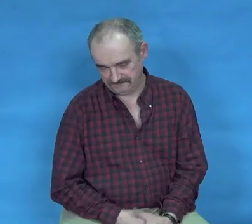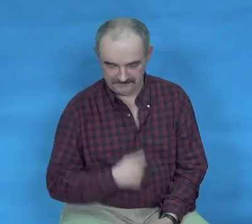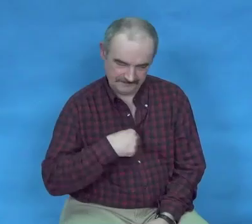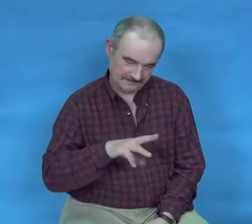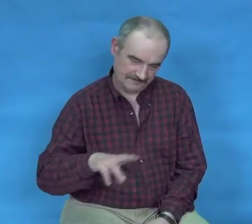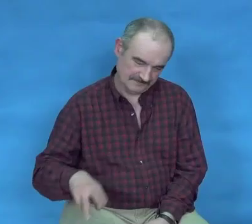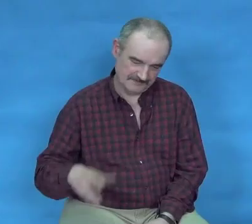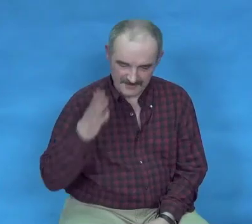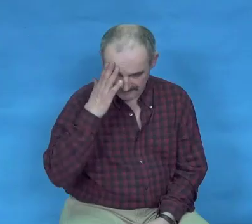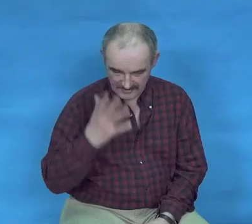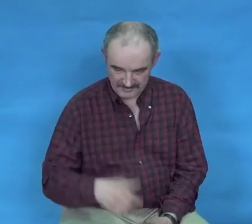Wiem, przekreślenie.